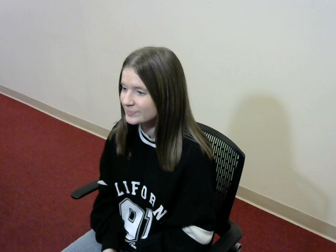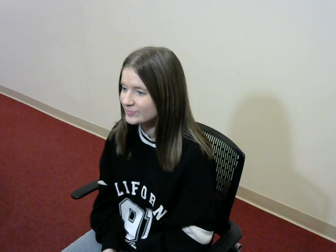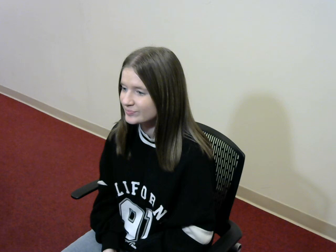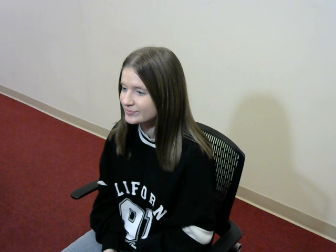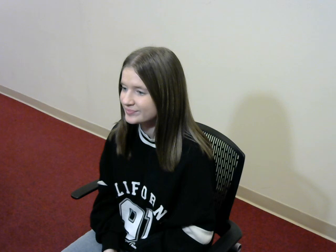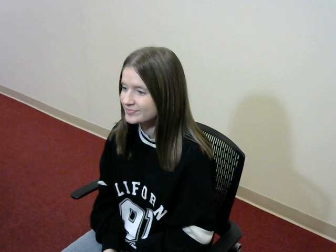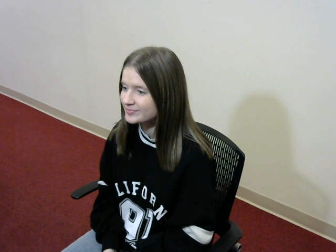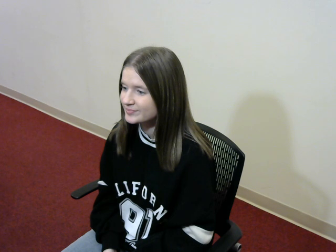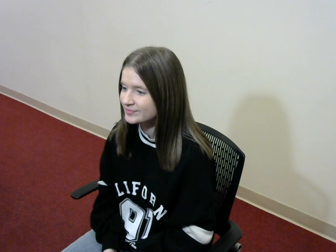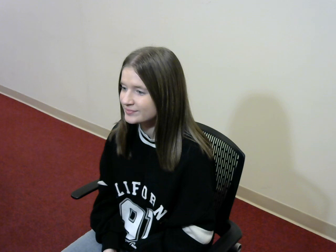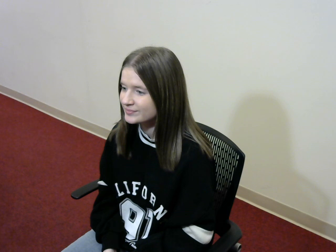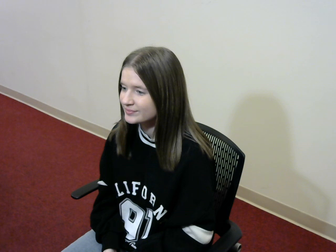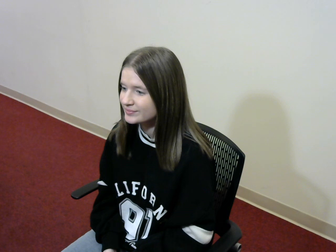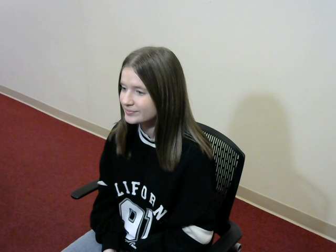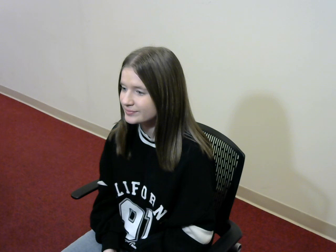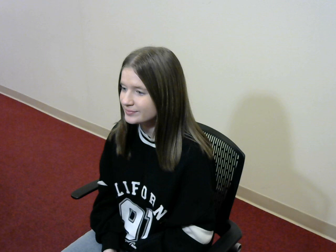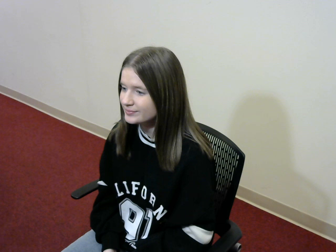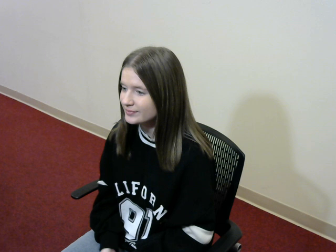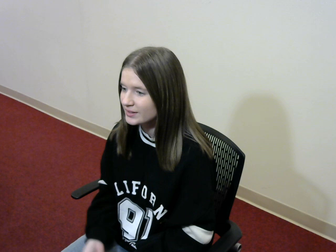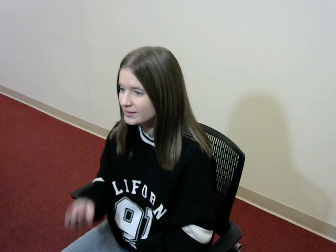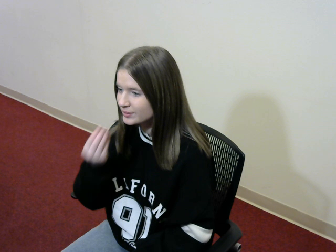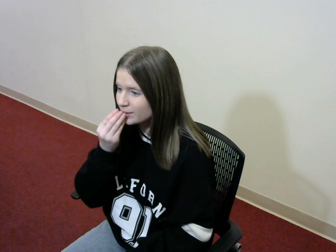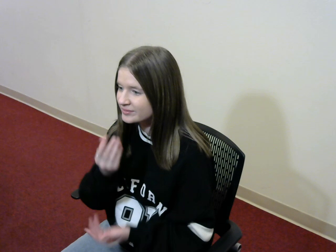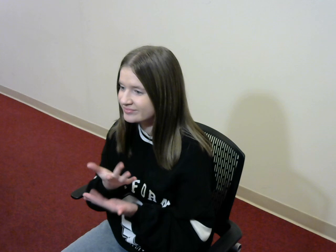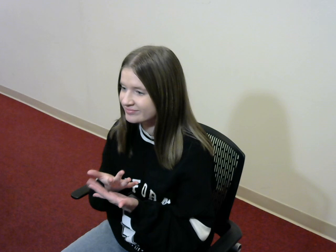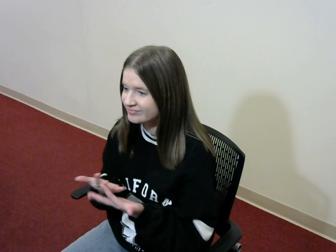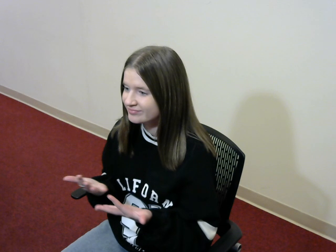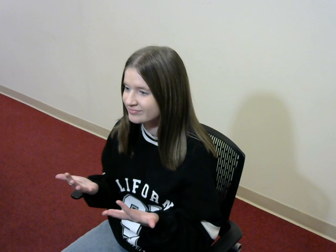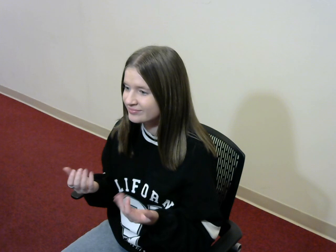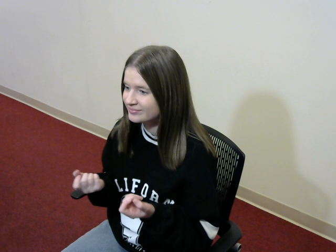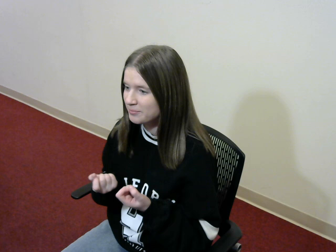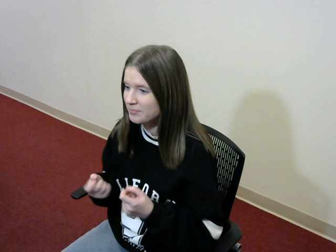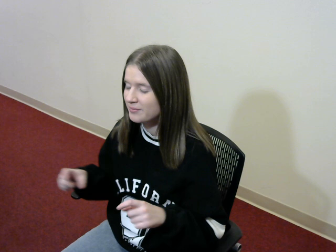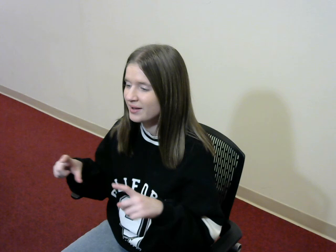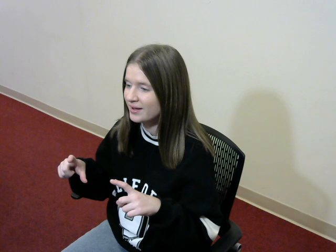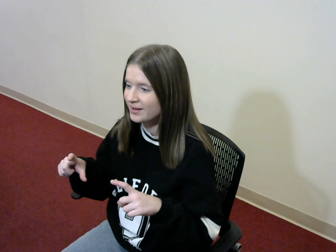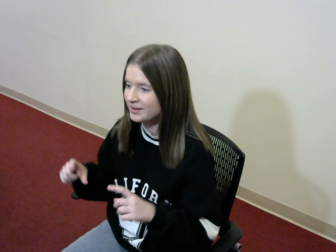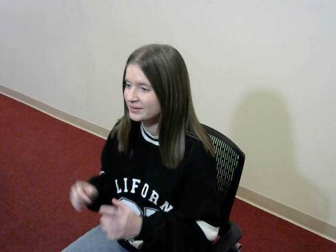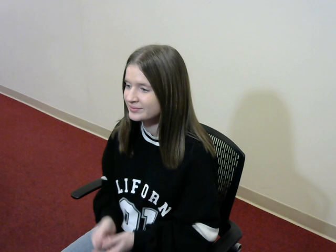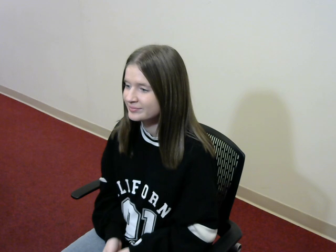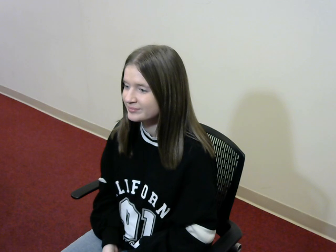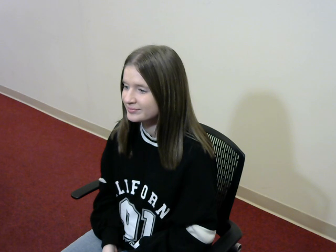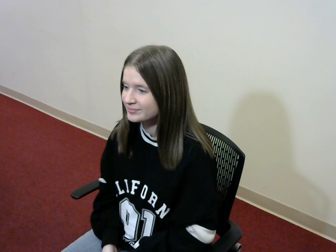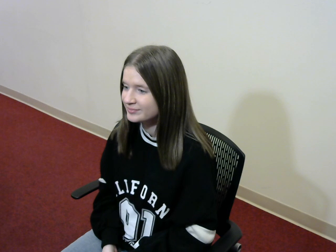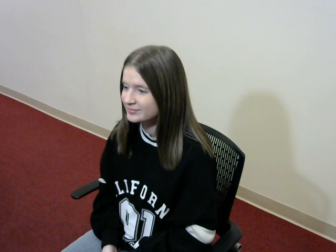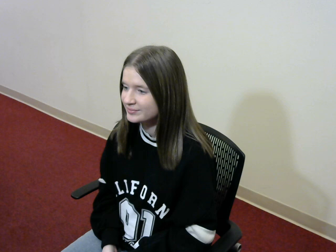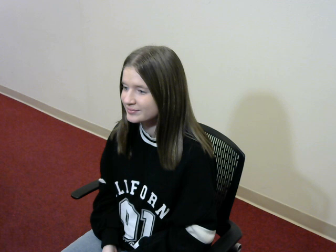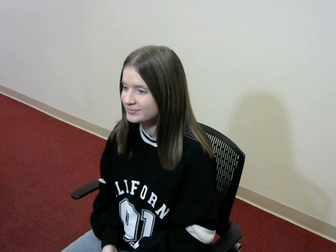Ərzaq bahalaşıb